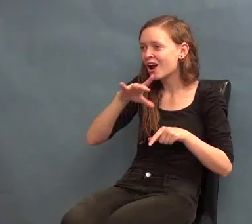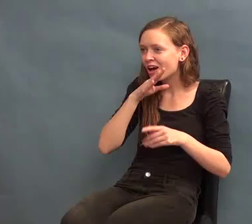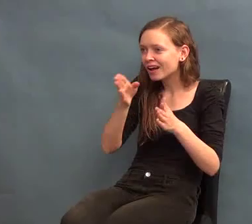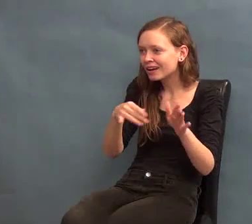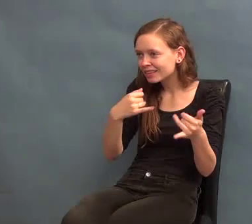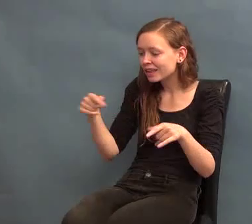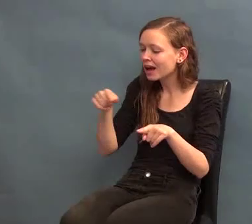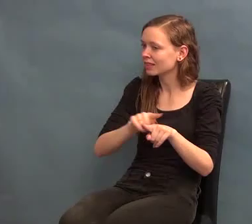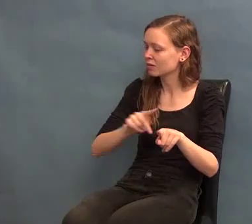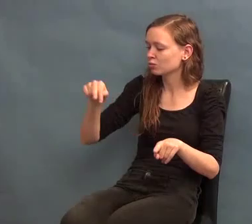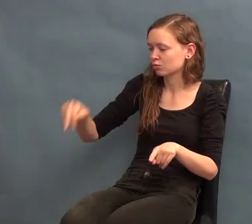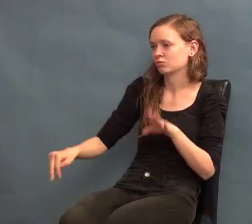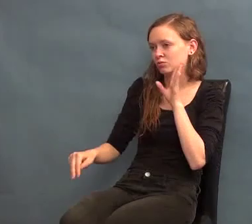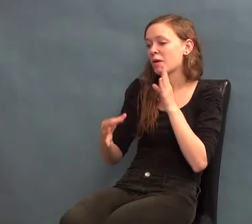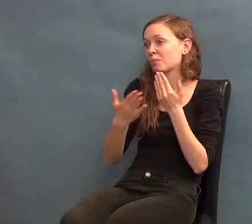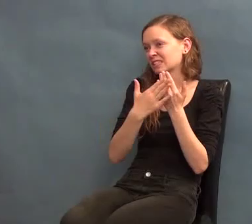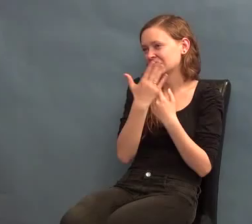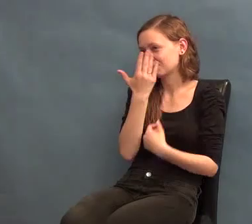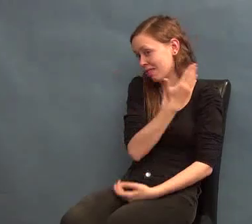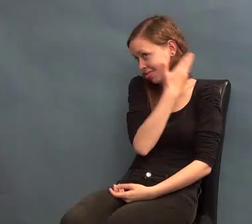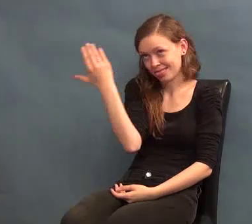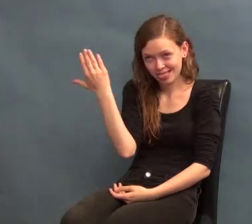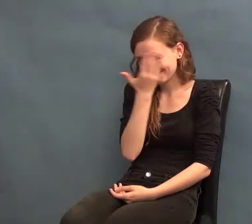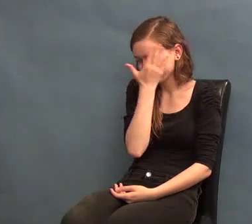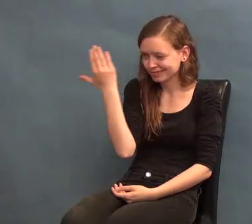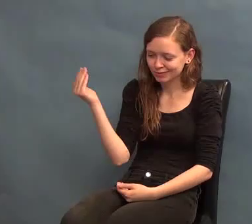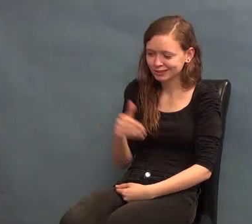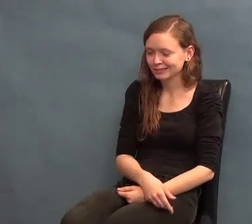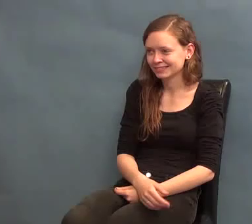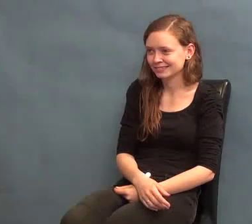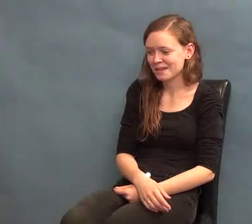Krawędź ma inny kolor, trzeba się oddalić od niej, bo jak ktoś będzie stał blisko to jakiś pojazd może uderzyć go w głowę.